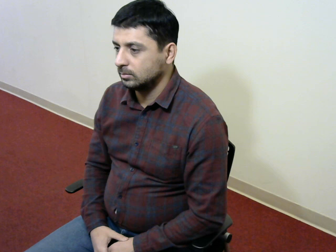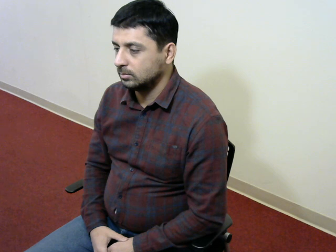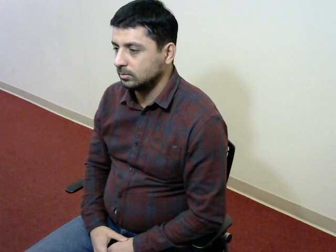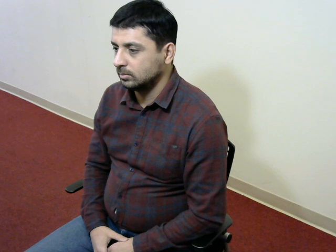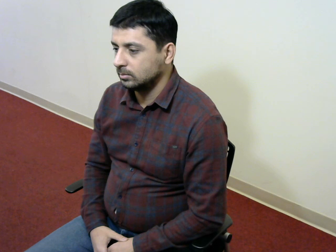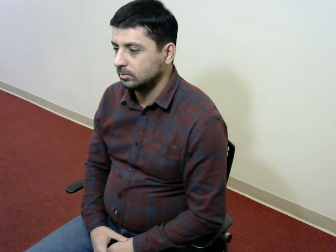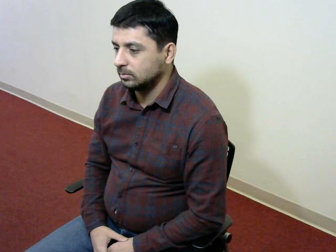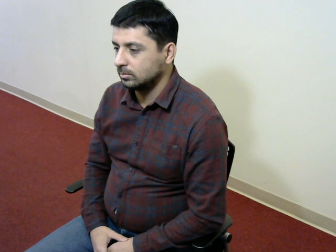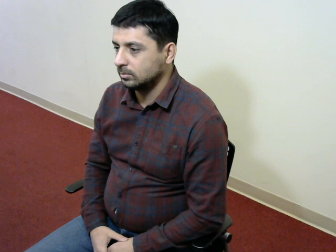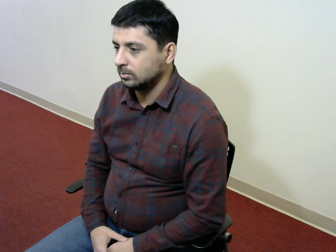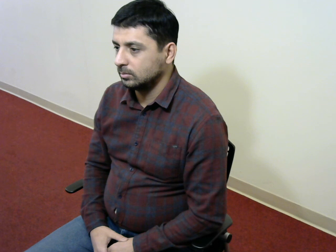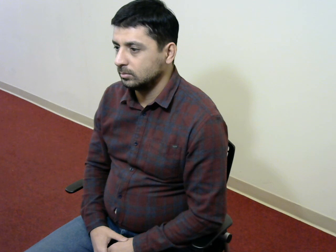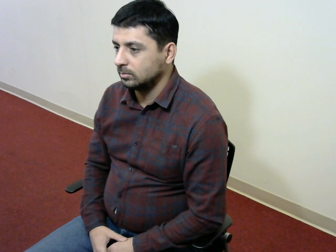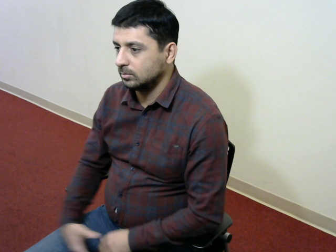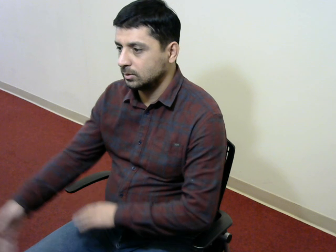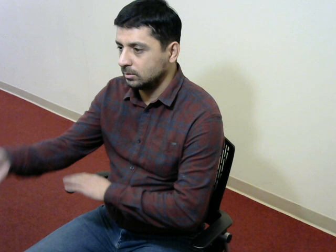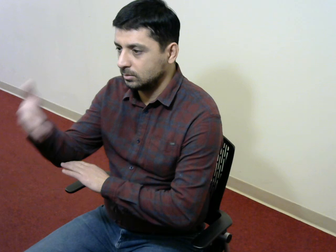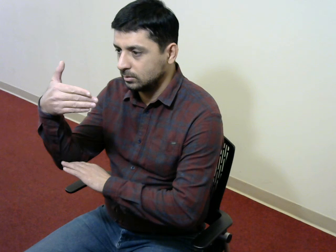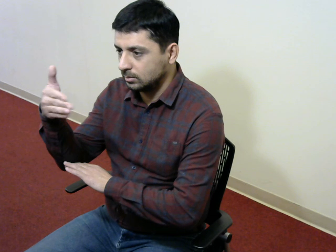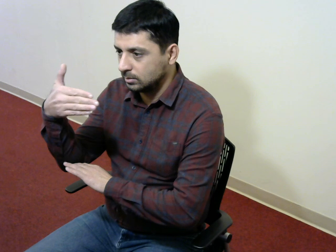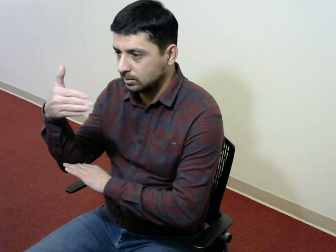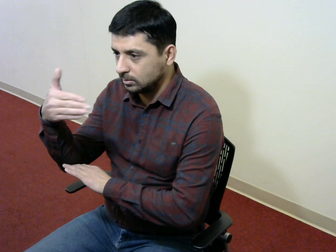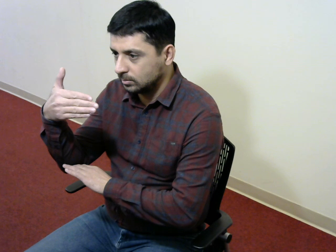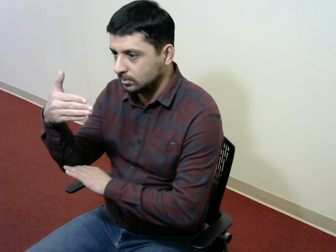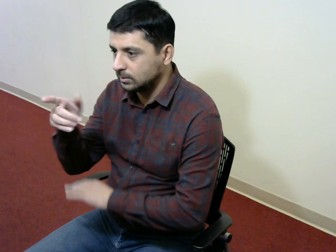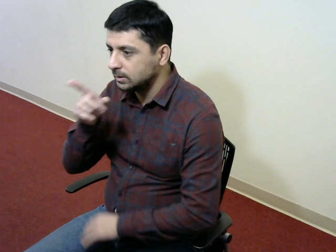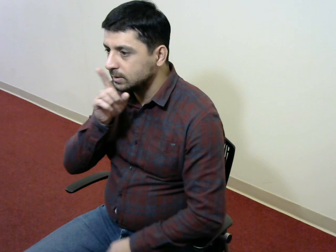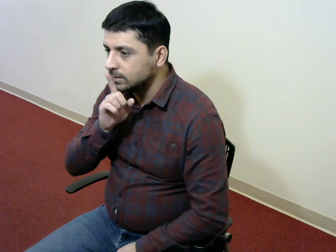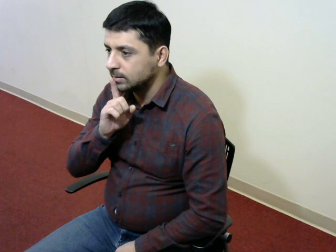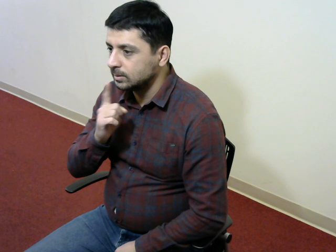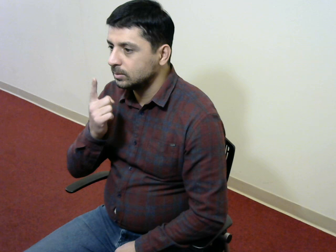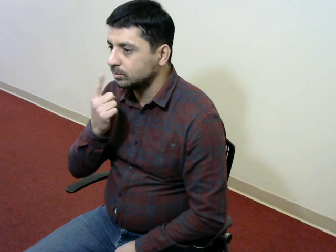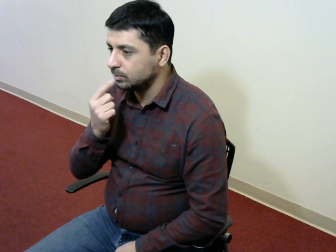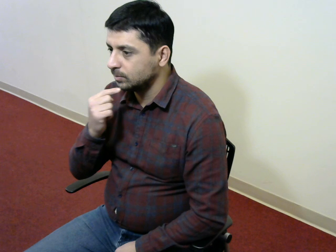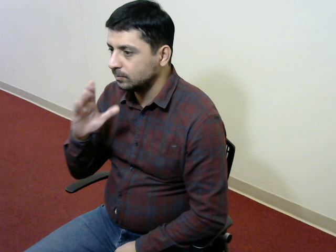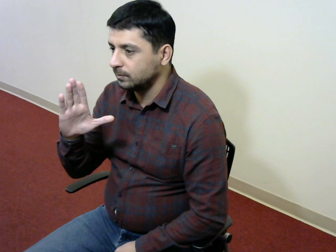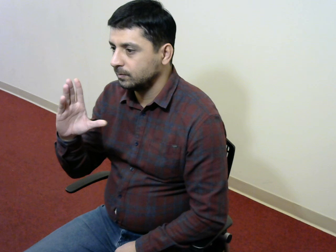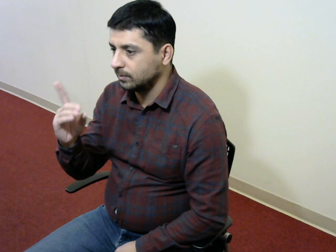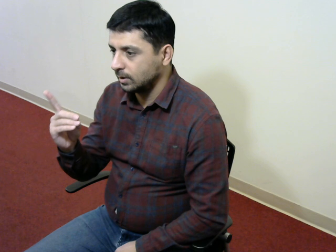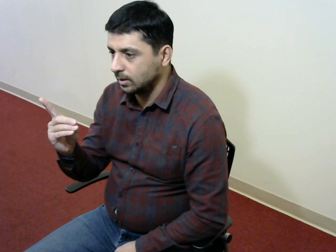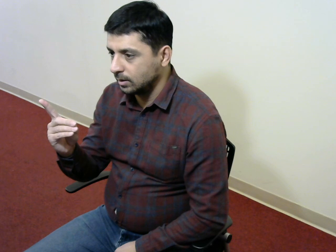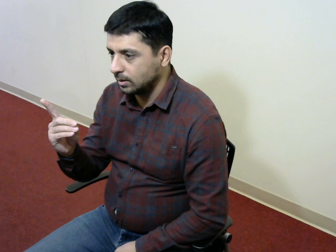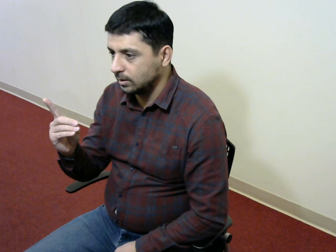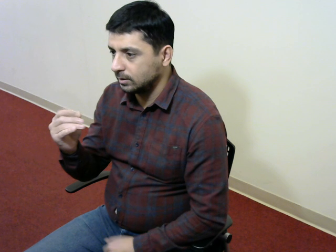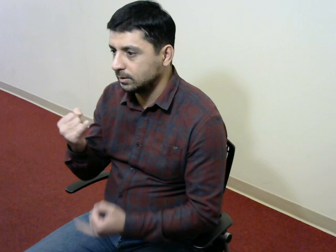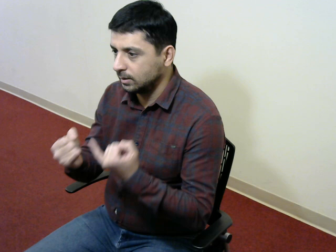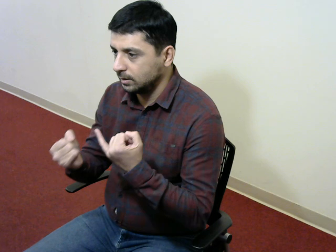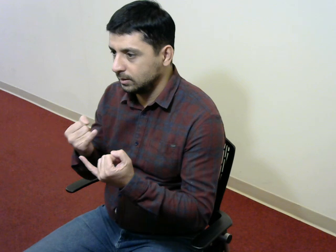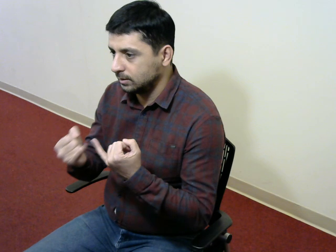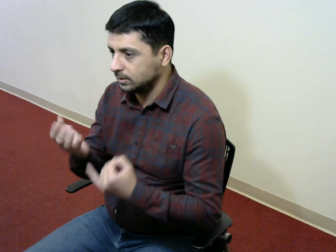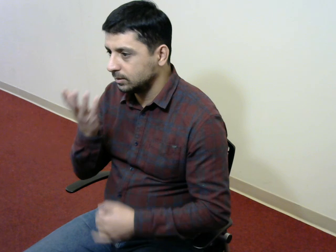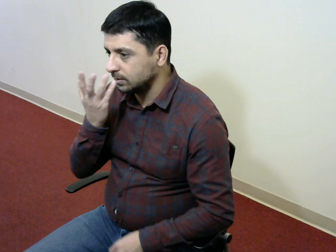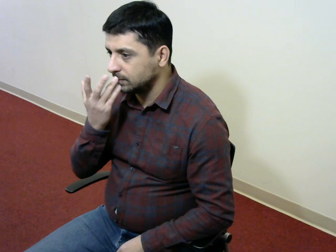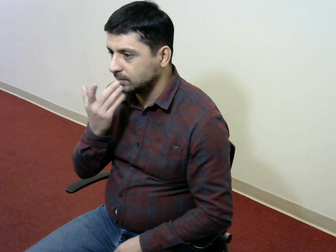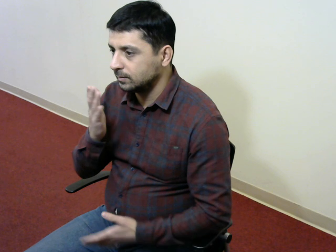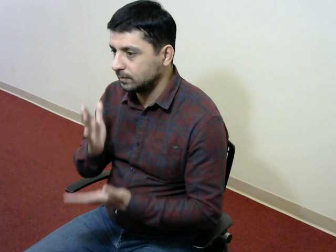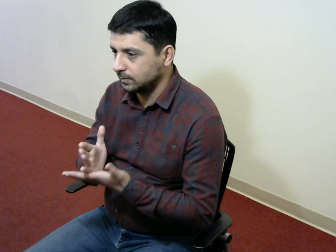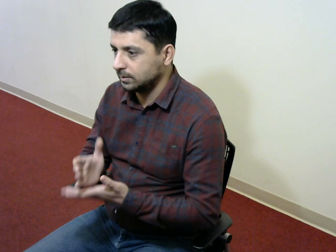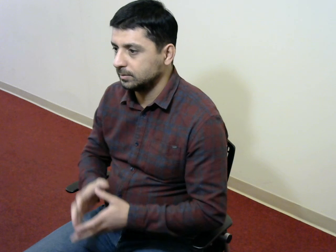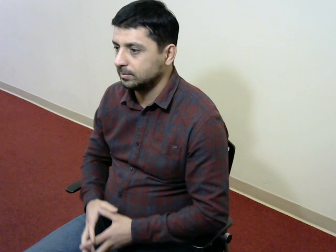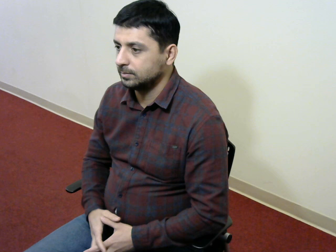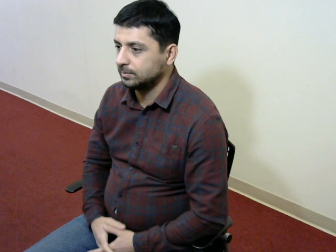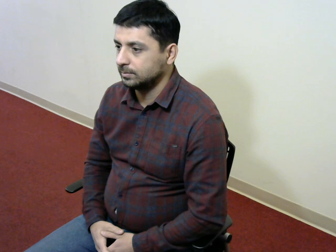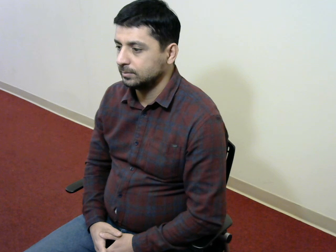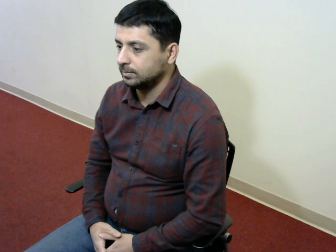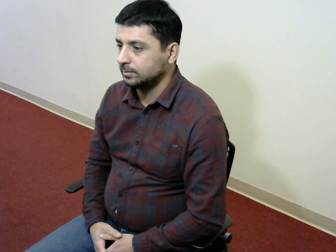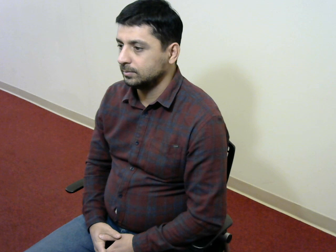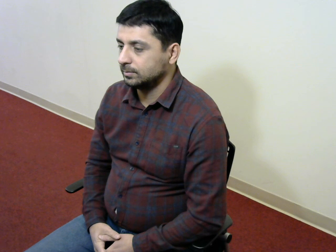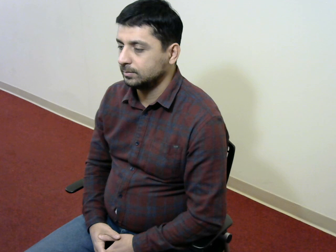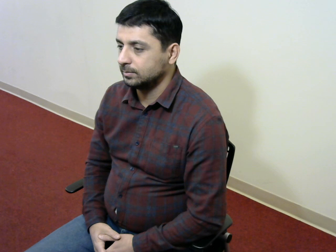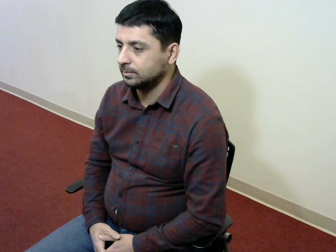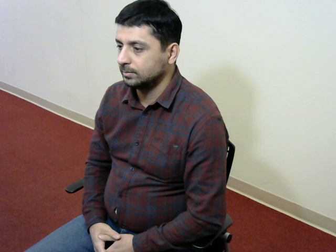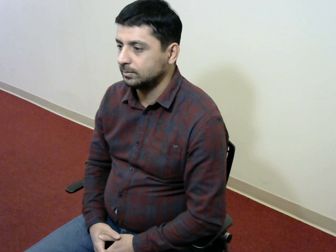Bayrağımızda mavi, qırmızı və yaşıl rənglər var